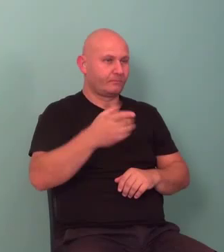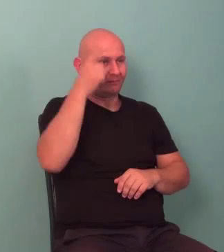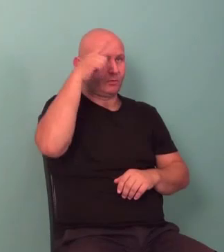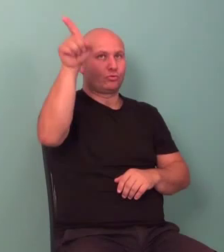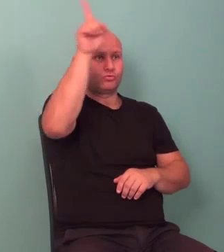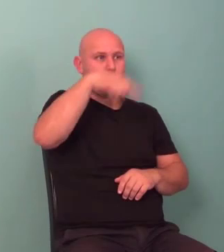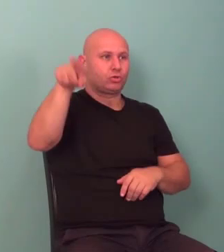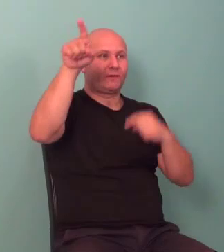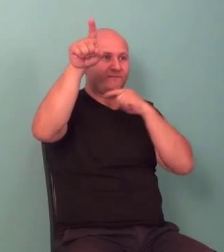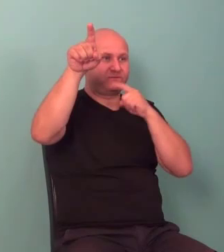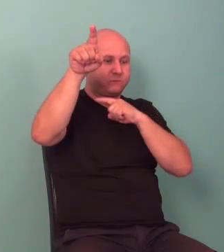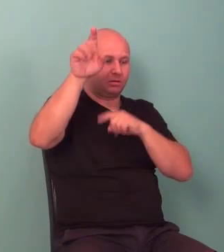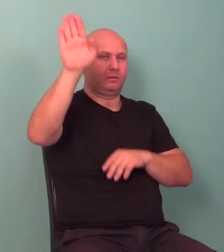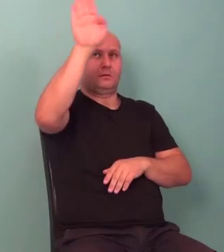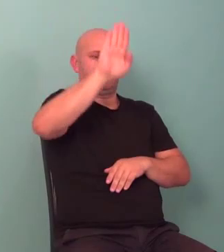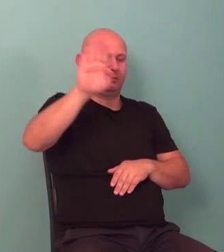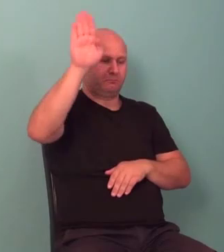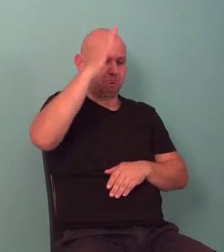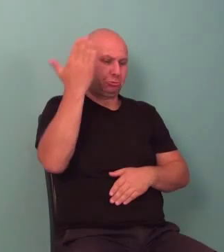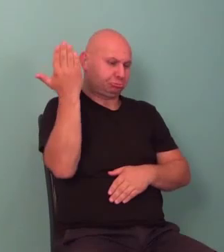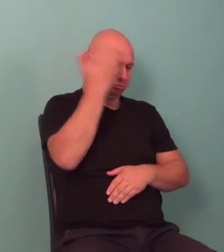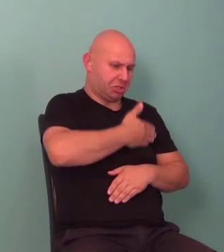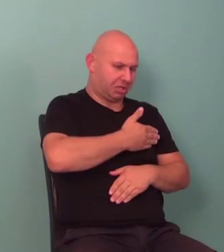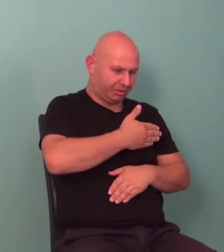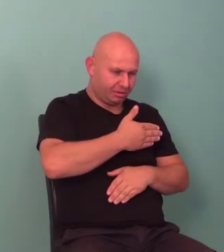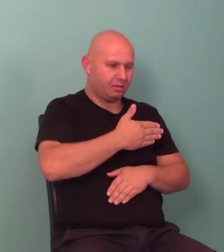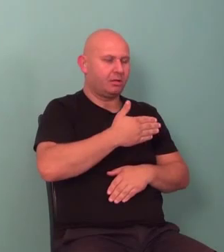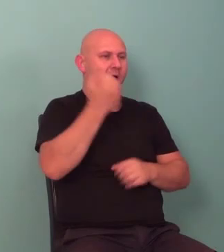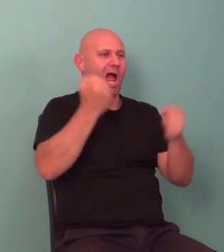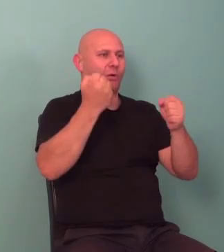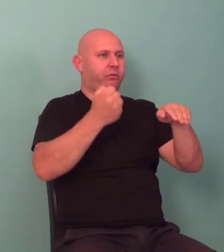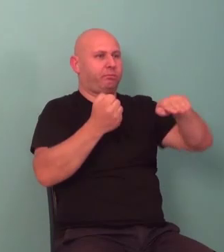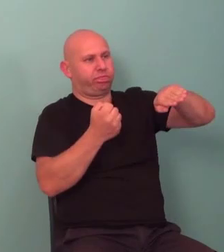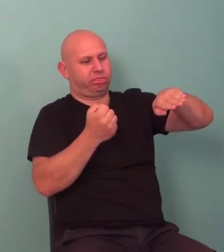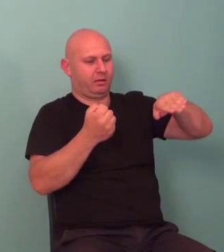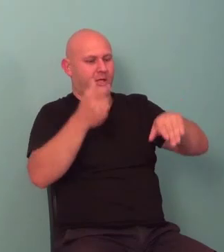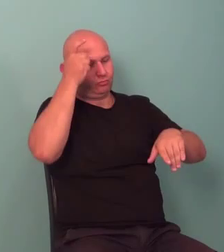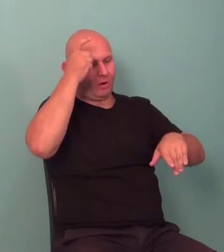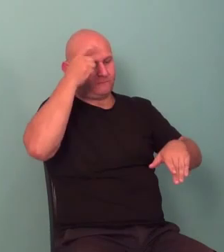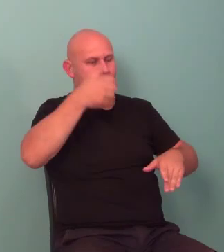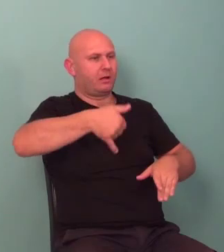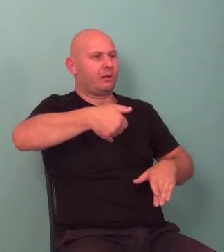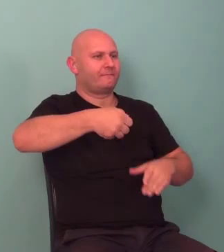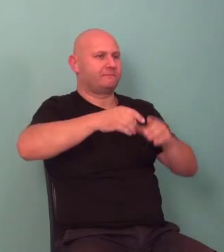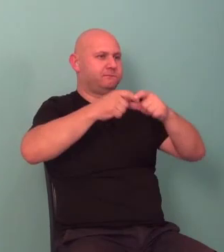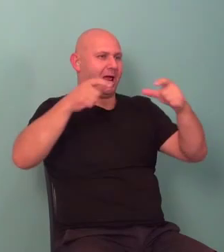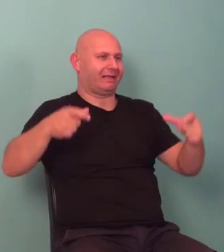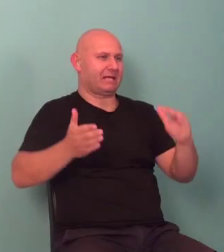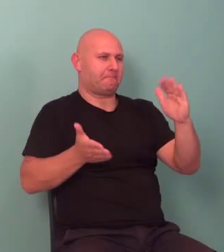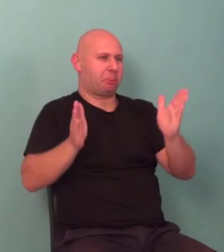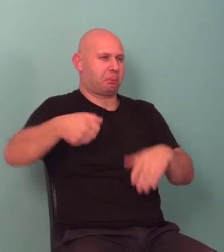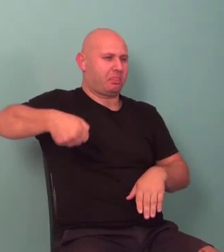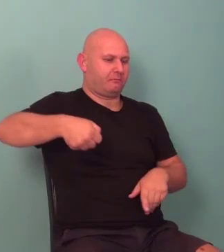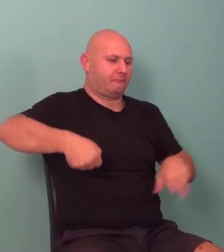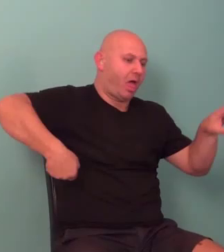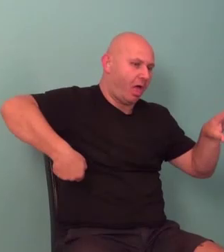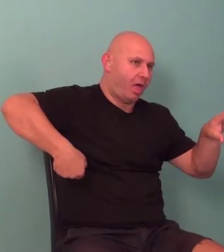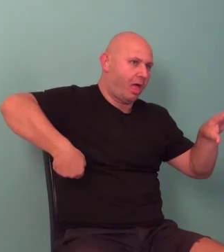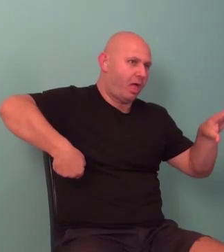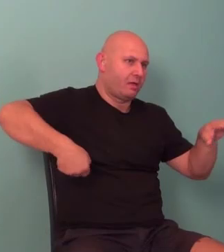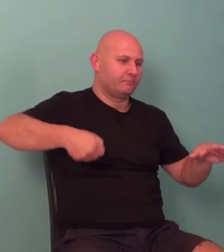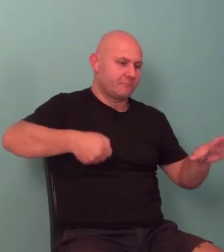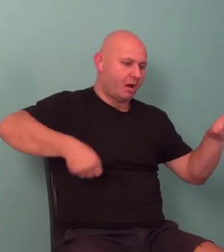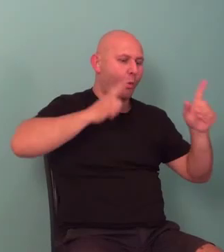Czerwone koło z czarnym tłem, a na nim samochód, który krzywo stoi oraz człowiek trzymający aktówkę w takiej pozie, jakby biegł.